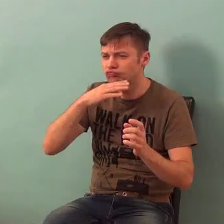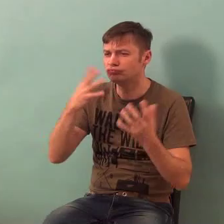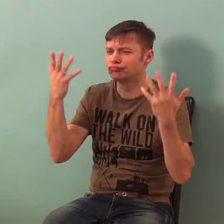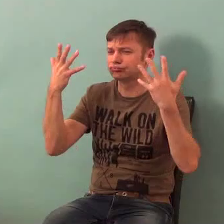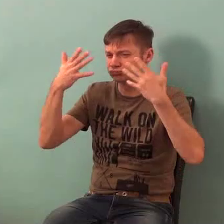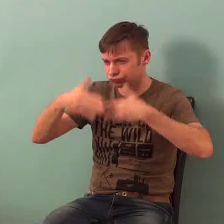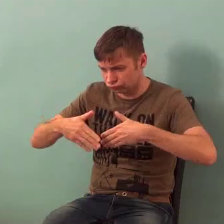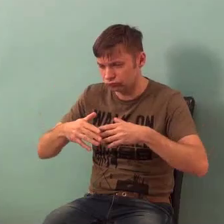Zapada wieczór.